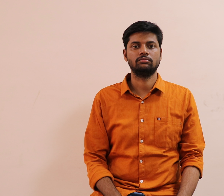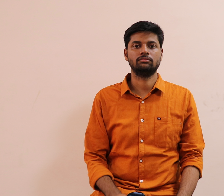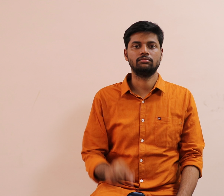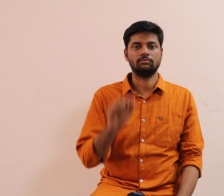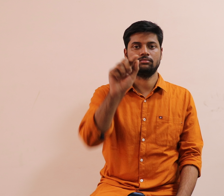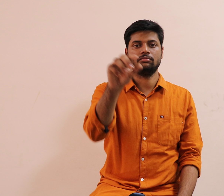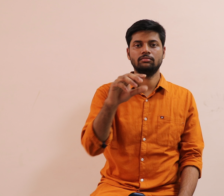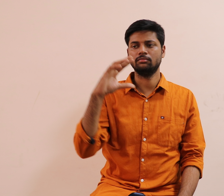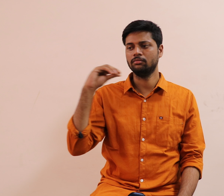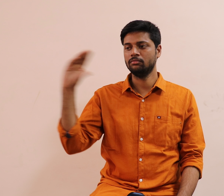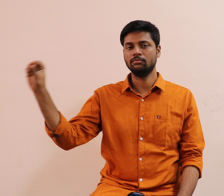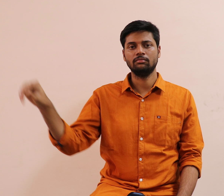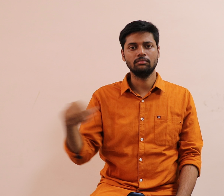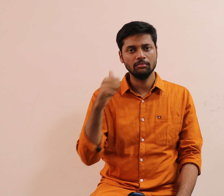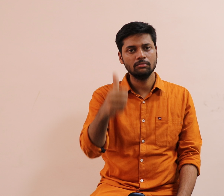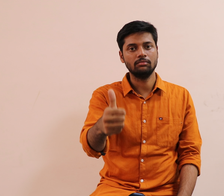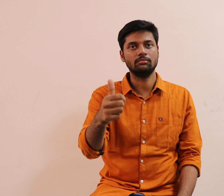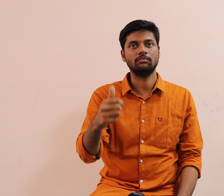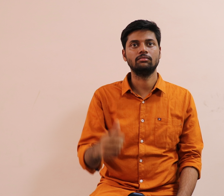what did you tell him